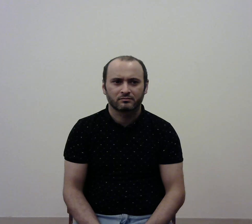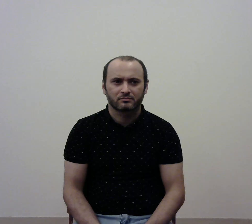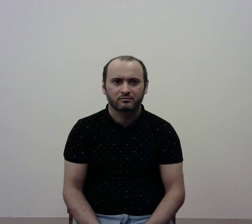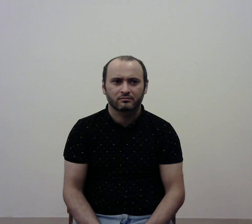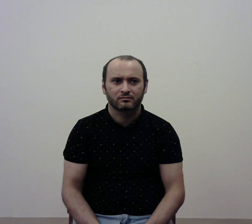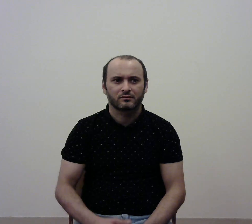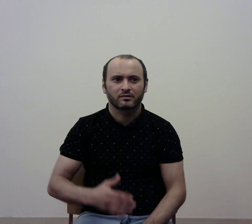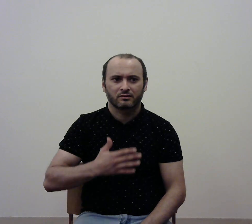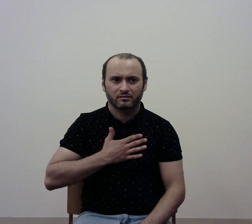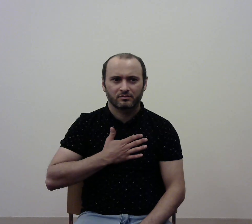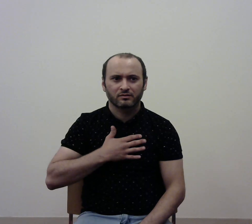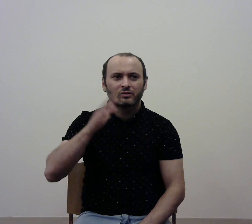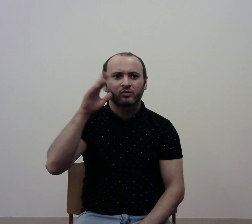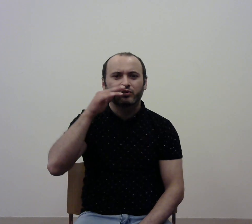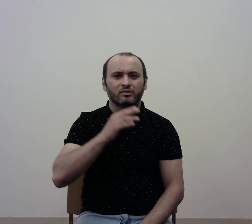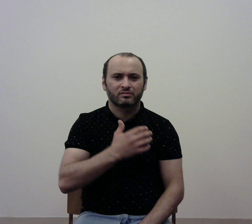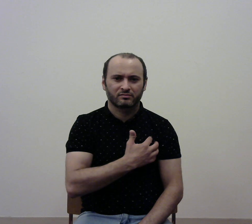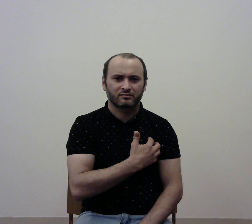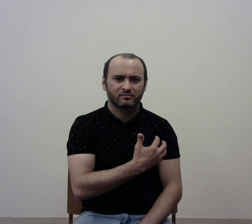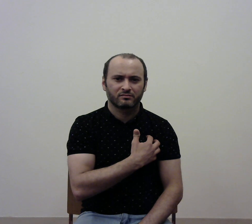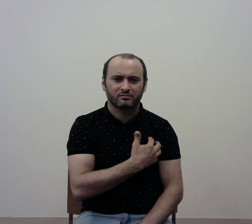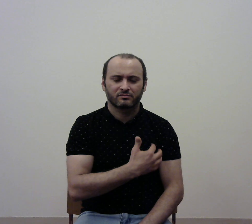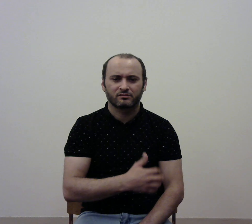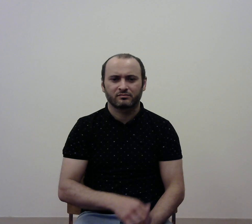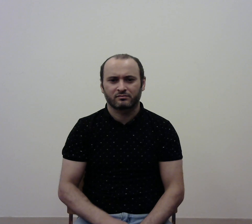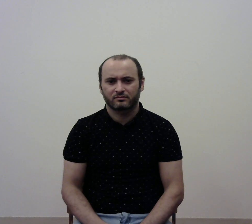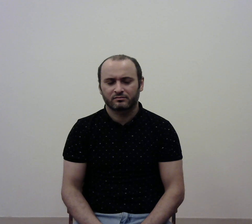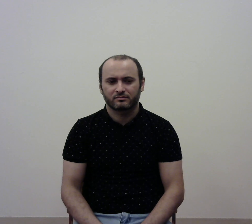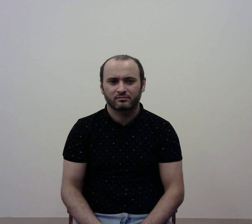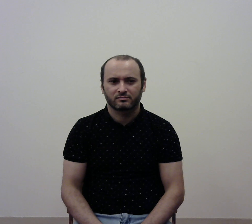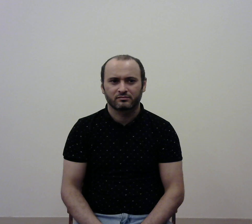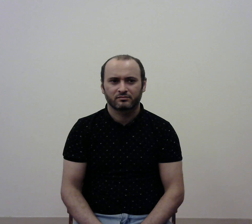Mən su istəyirəm